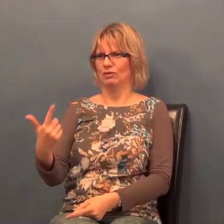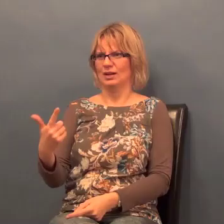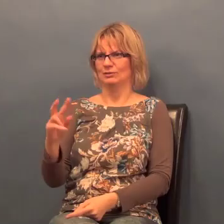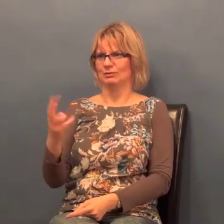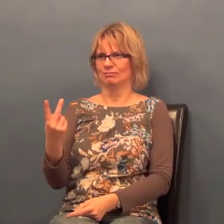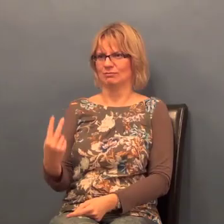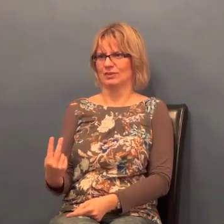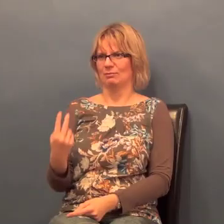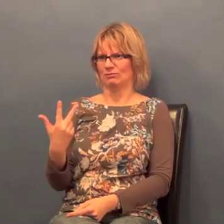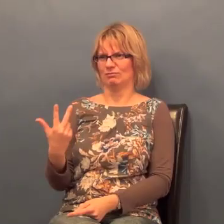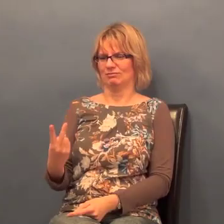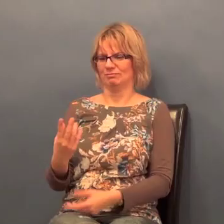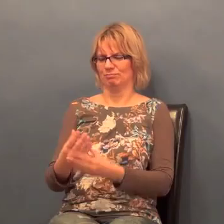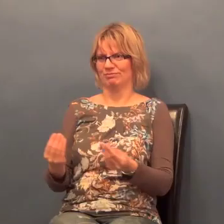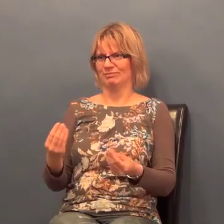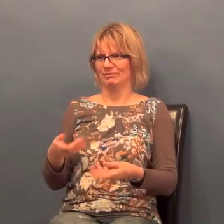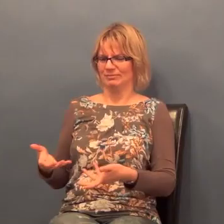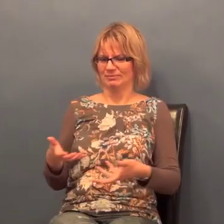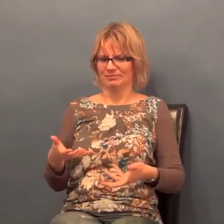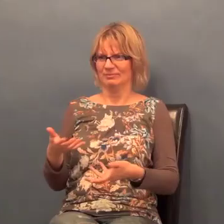Gdzie jest trzeci kosz?